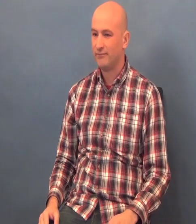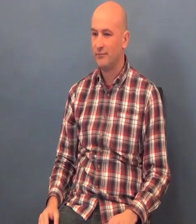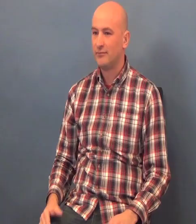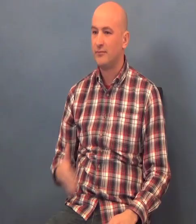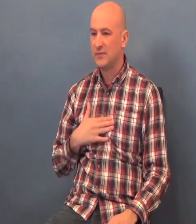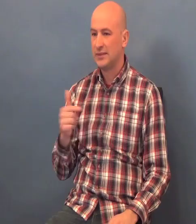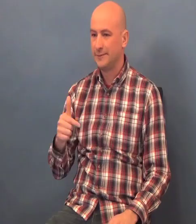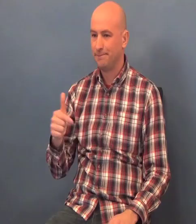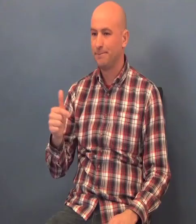Mam zajęcie.